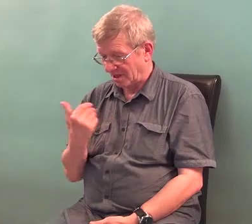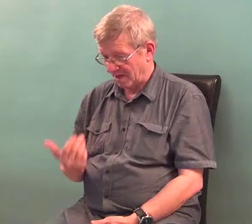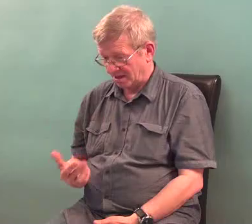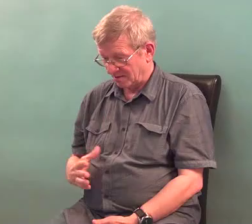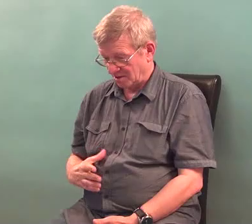Nie mam wolnego.